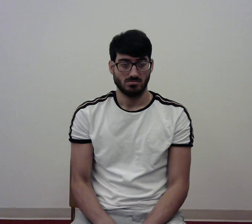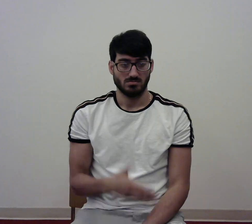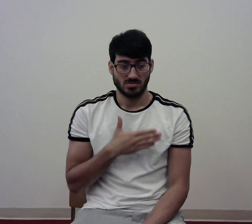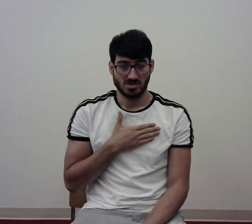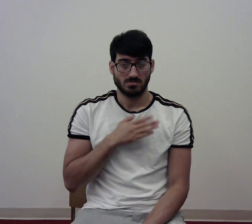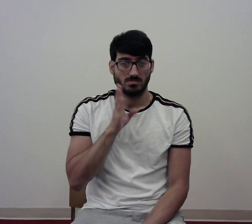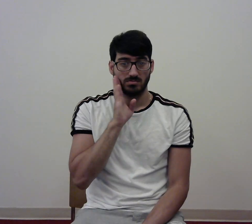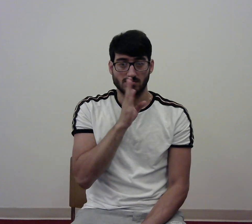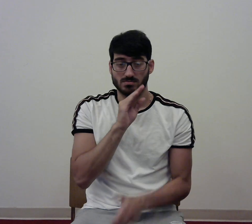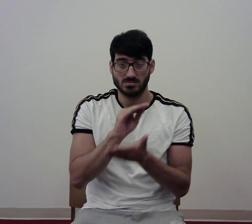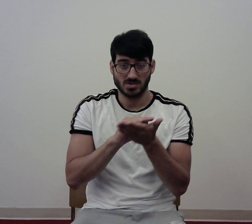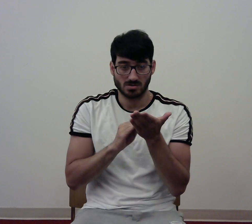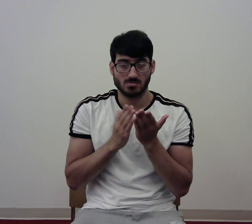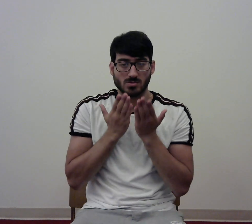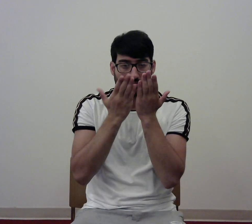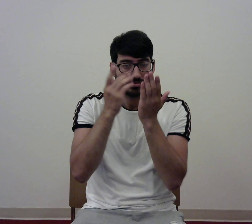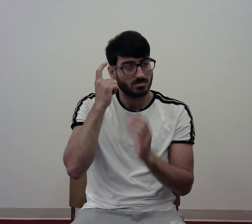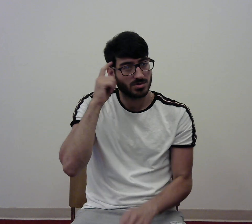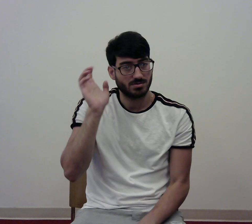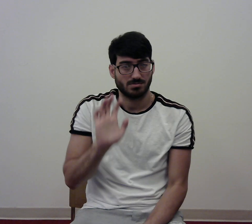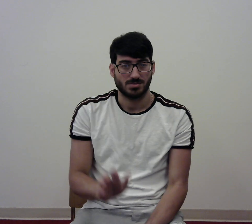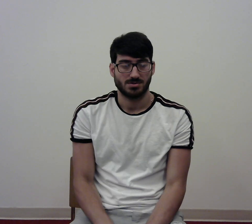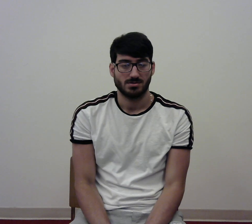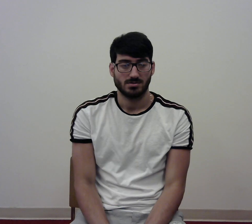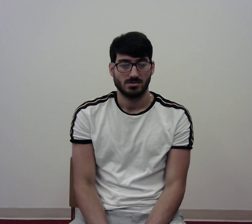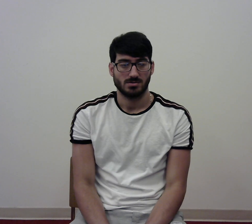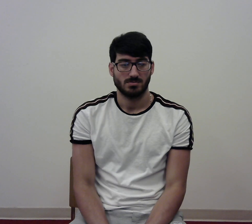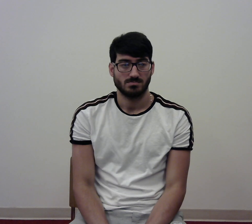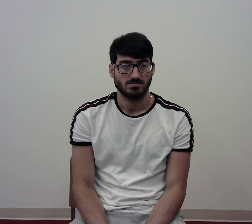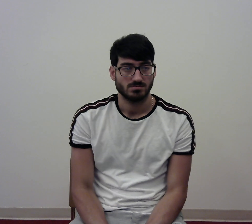Mənim anam yazıb-oxuya bilmir